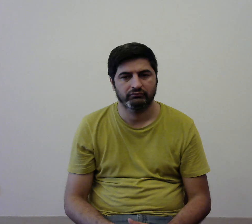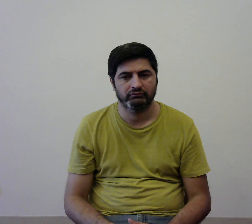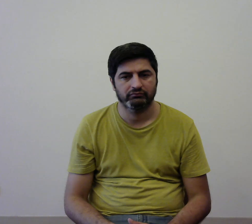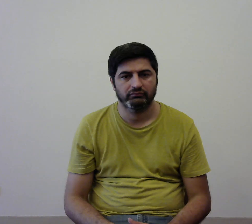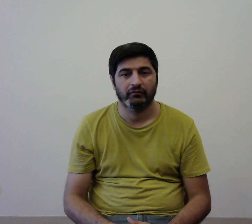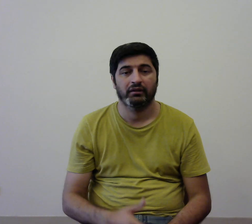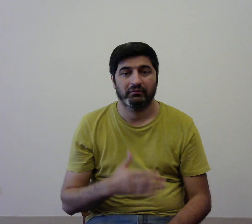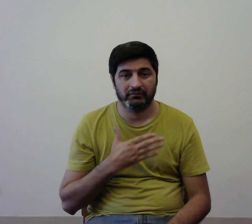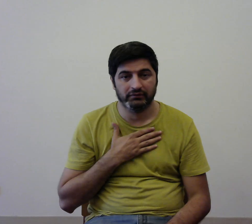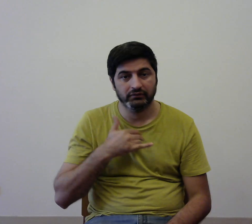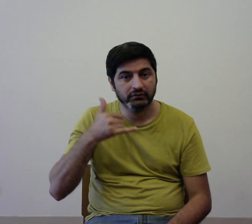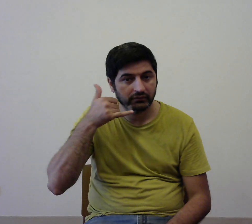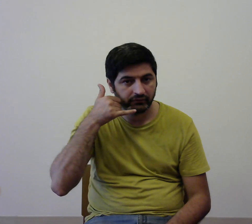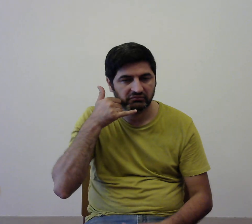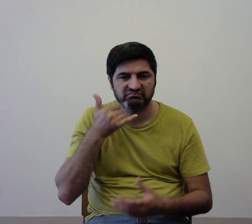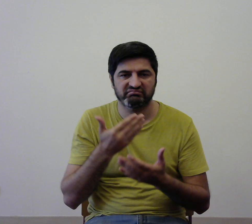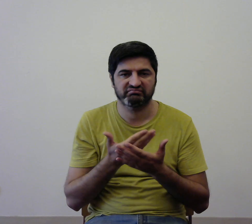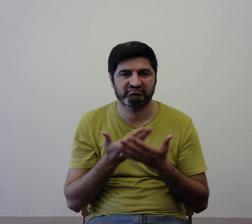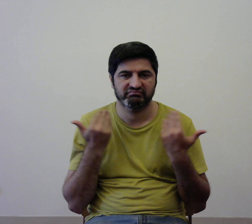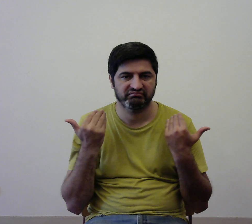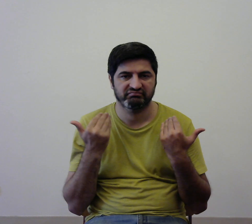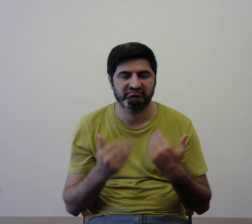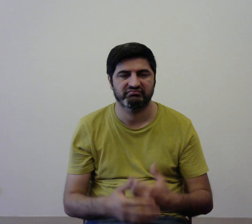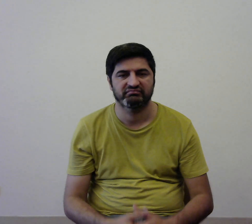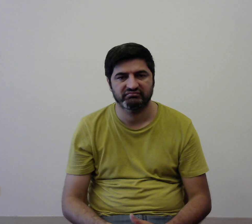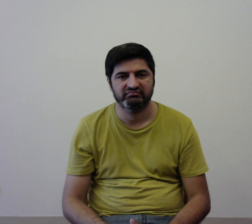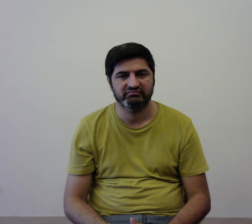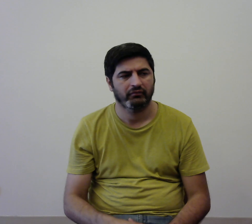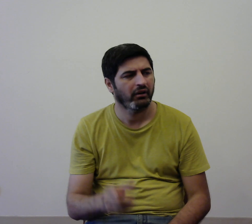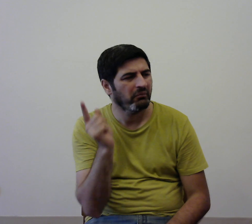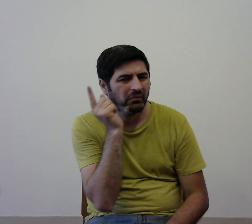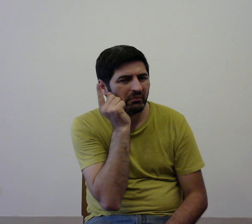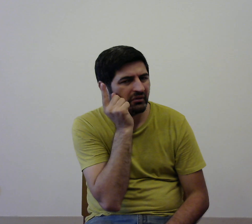Mənim telefonum yoxdur